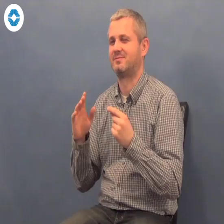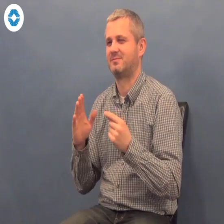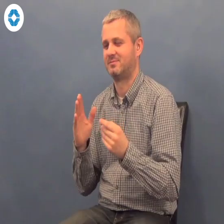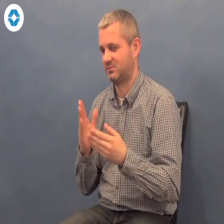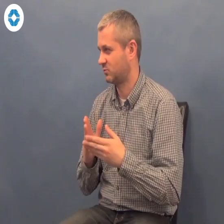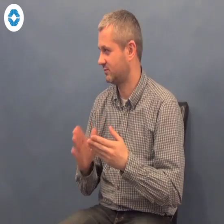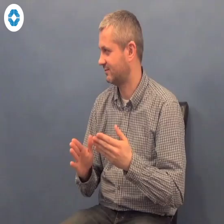Już?